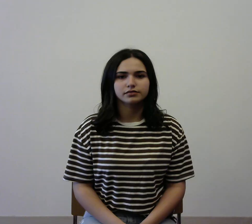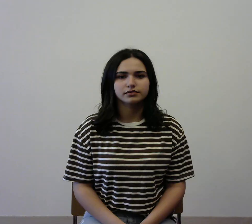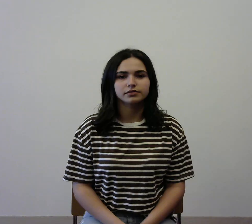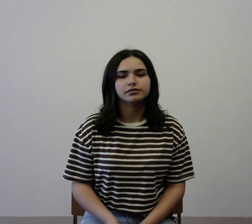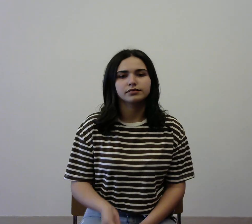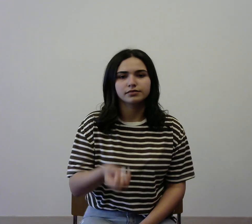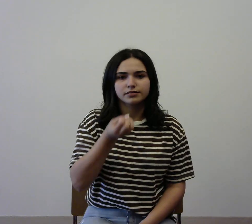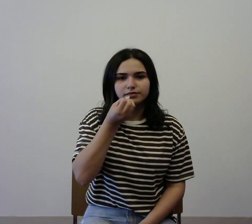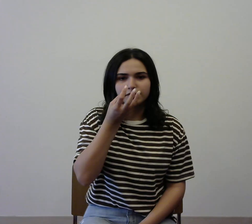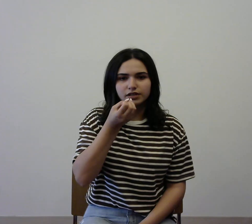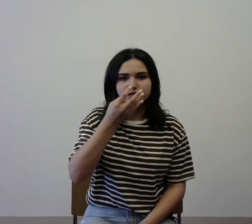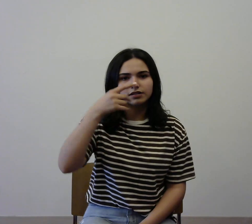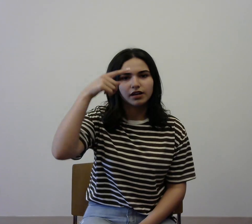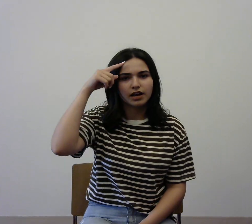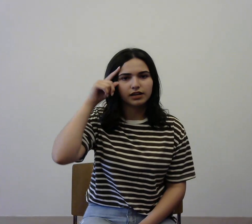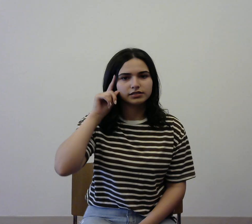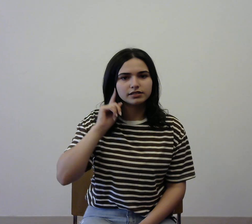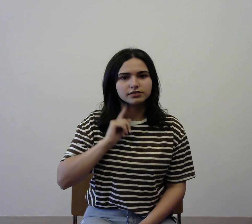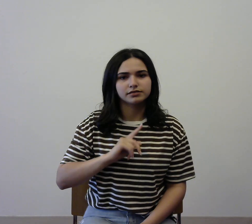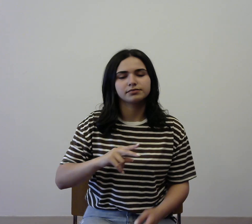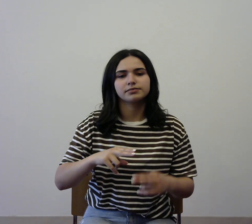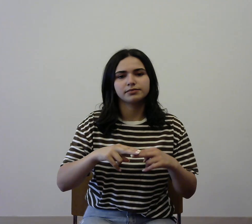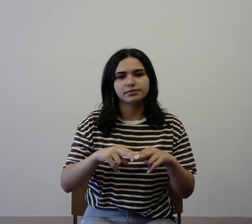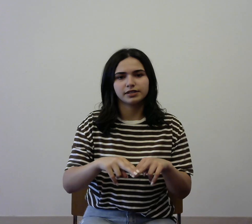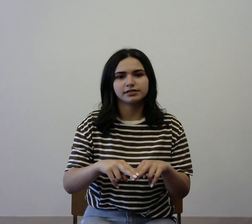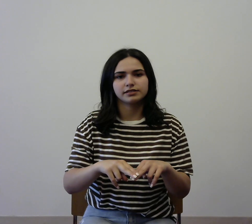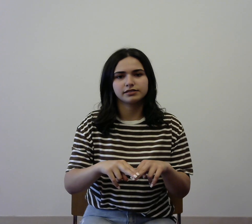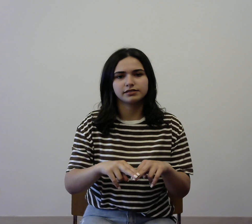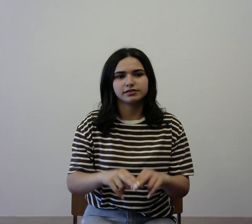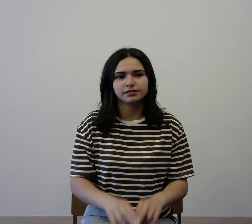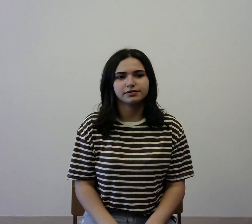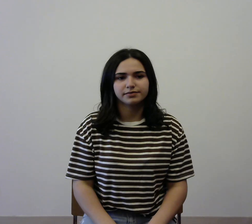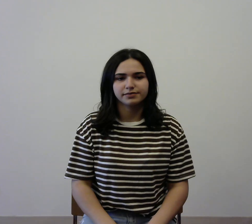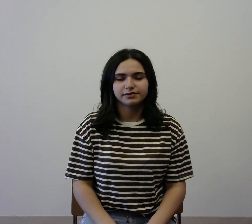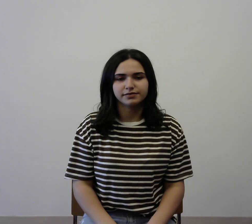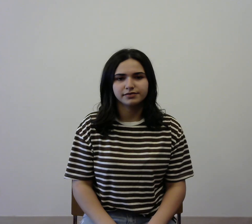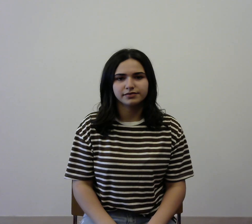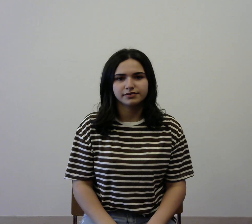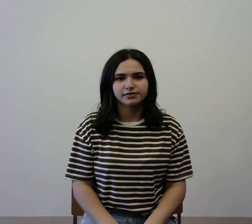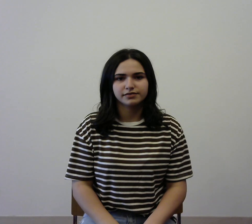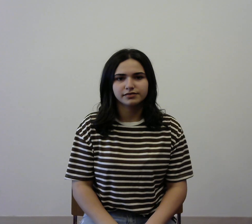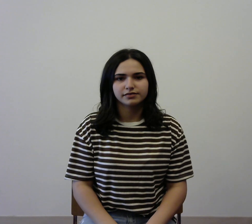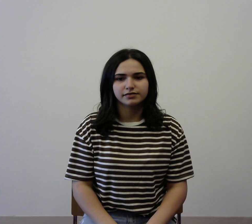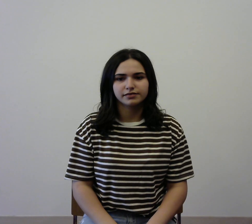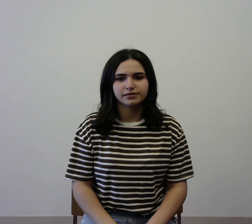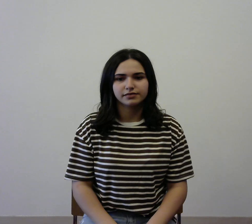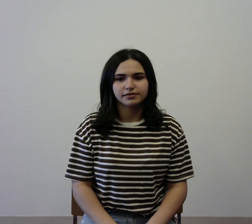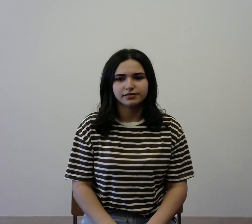Bakı Azərbaycanın paytaxtıdır